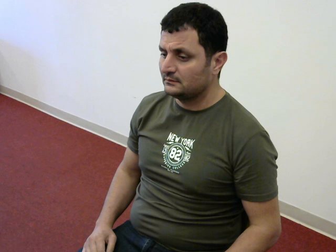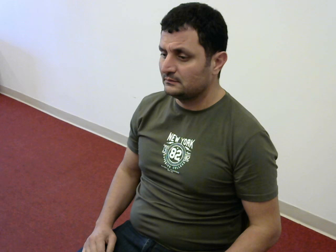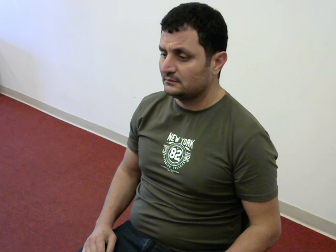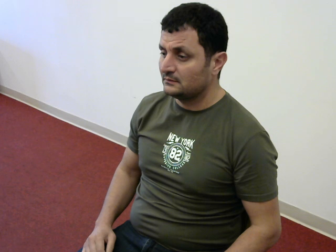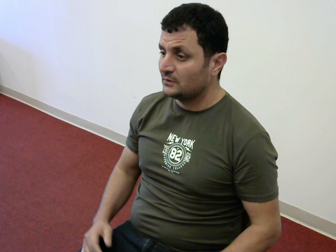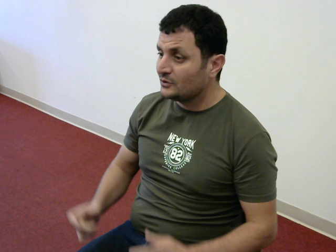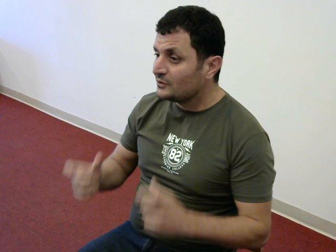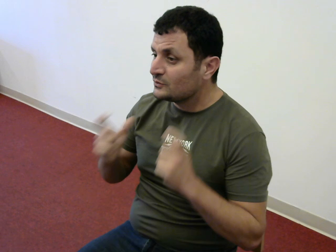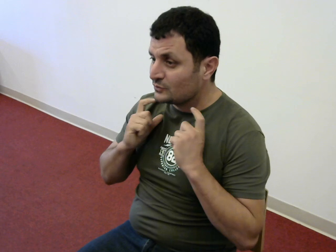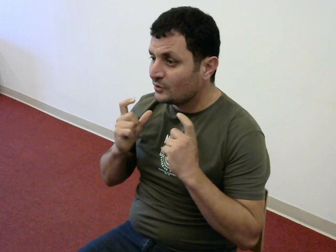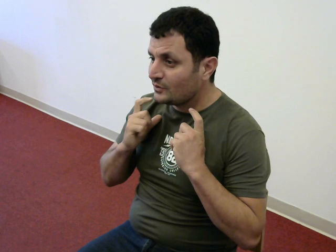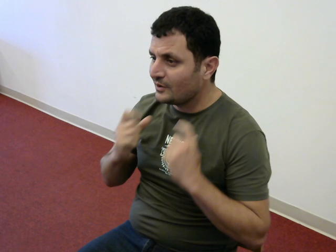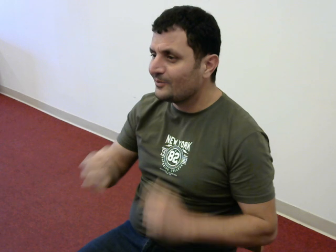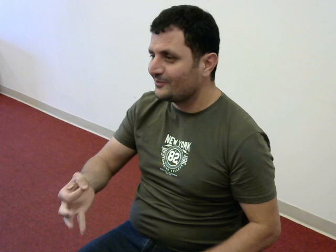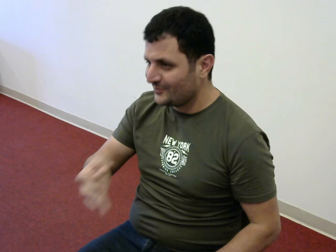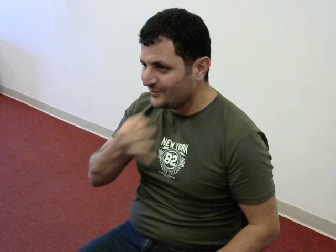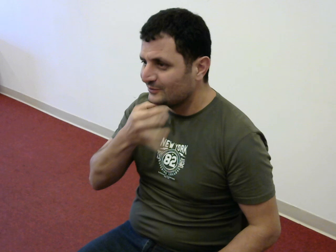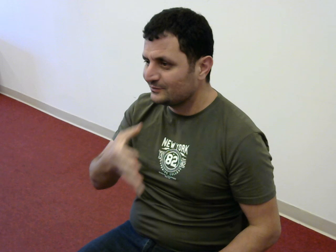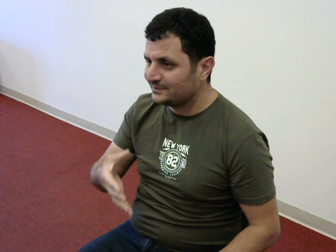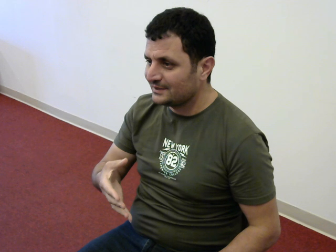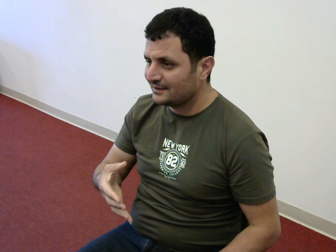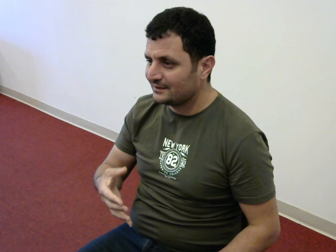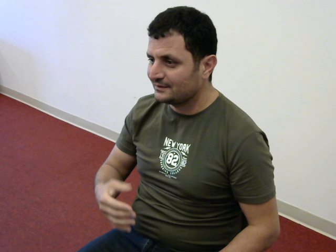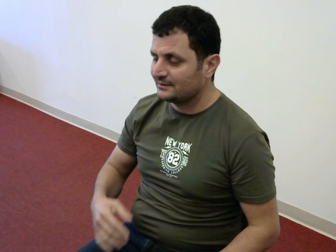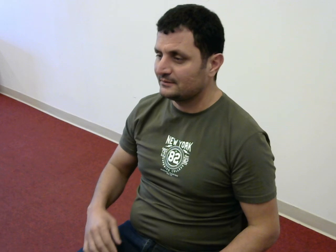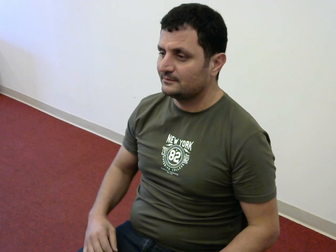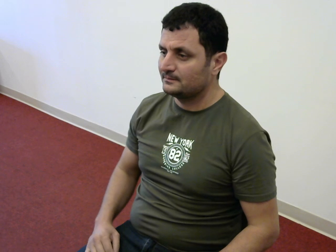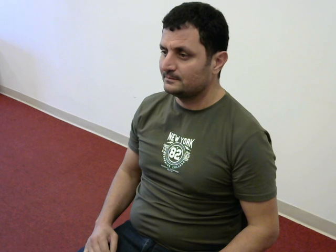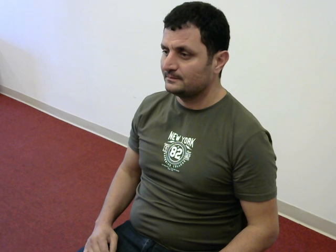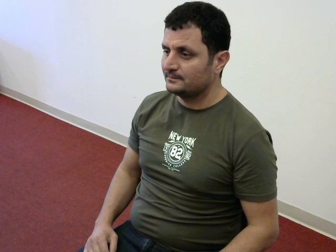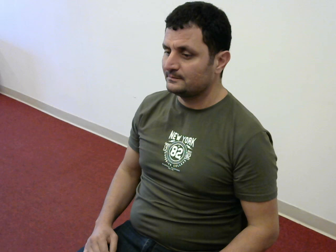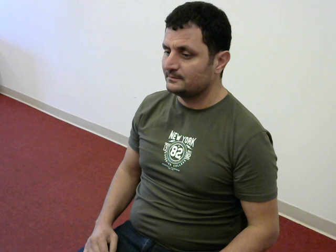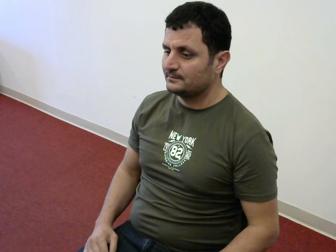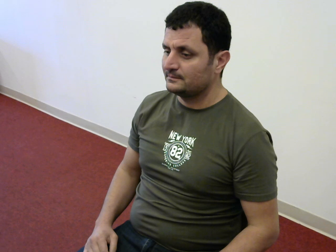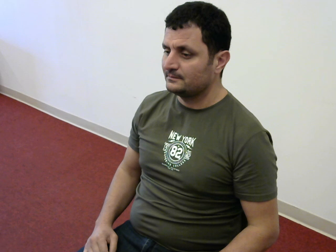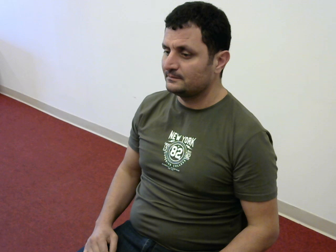Köynəyim xoşuna gəlir?